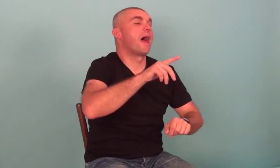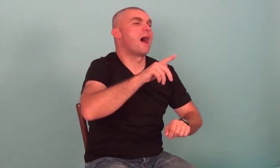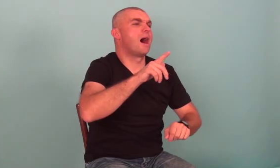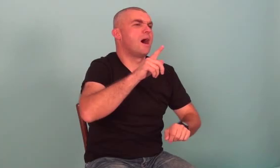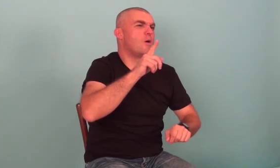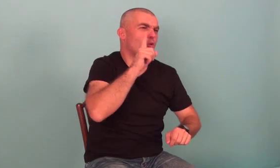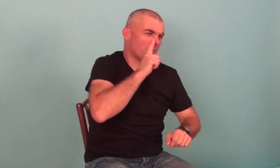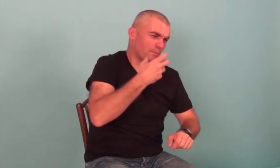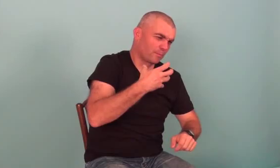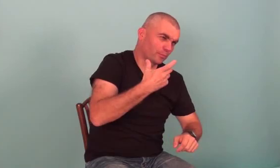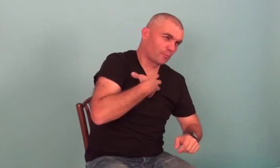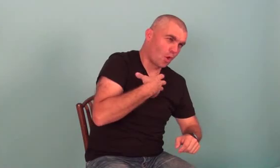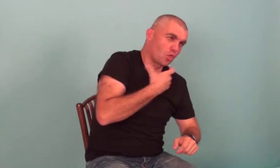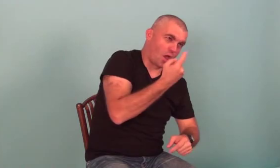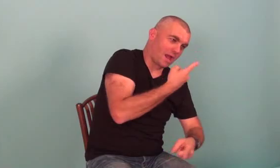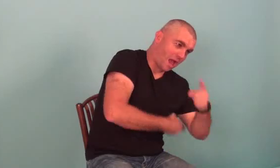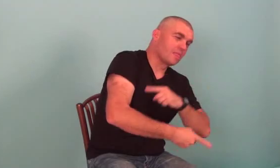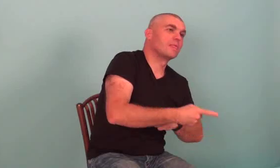Chłopca boli... jest trochę ranny.